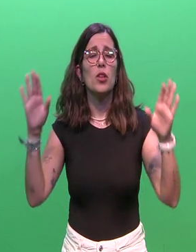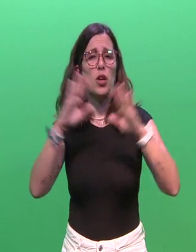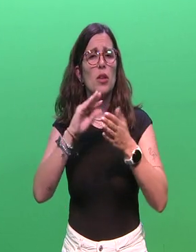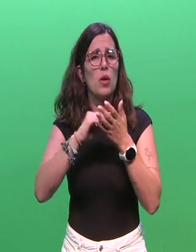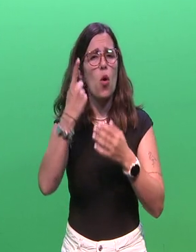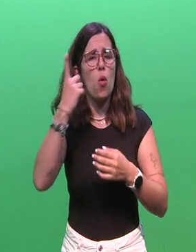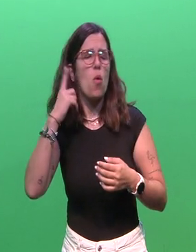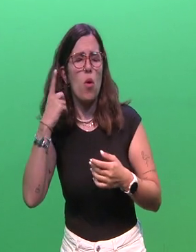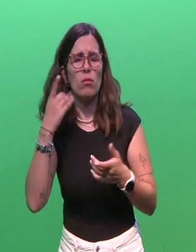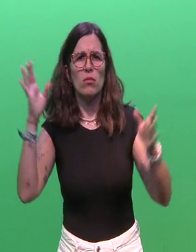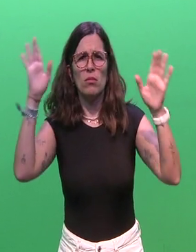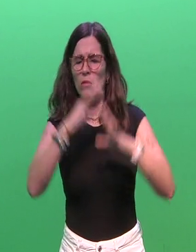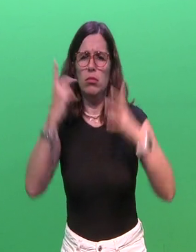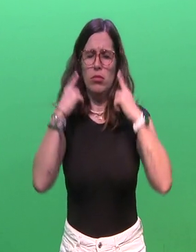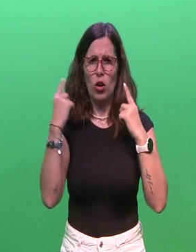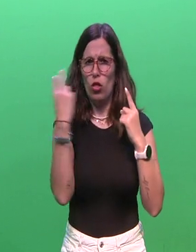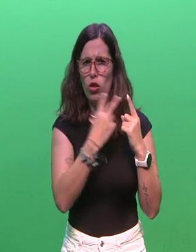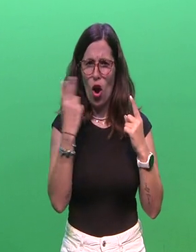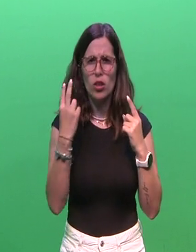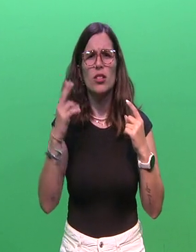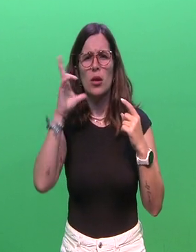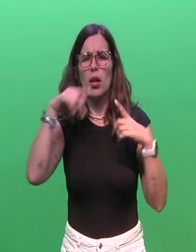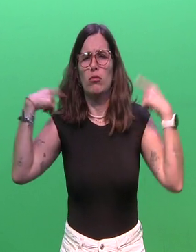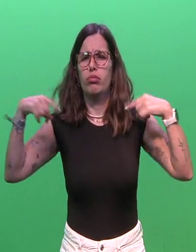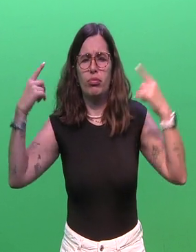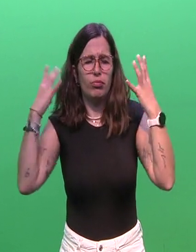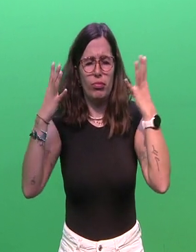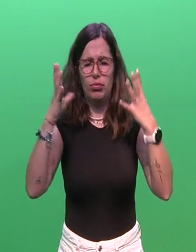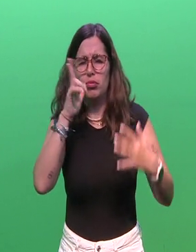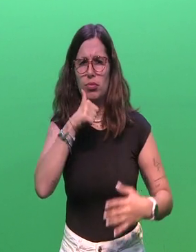A la nit de vegades em fa mal una orella, però després em fan mal les dues. Sento sorolls i em fan mal.